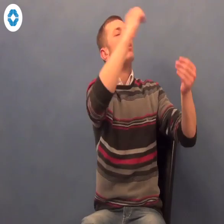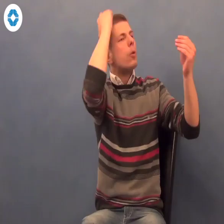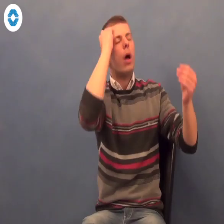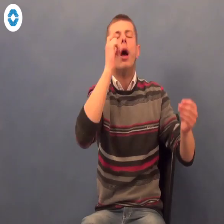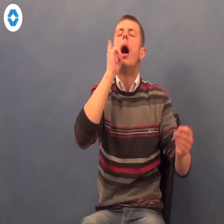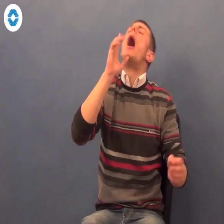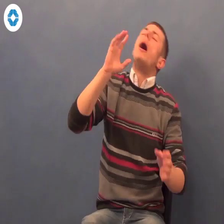A ten chłopiec z rowerem [mówi]: dobrze, dobrze.